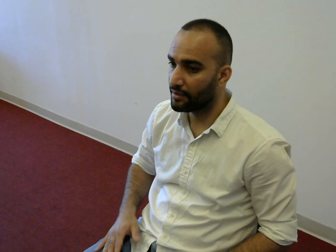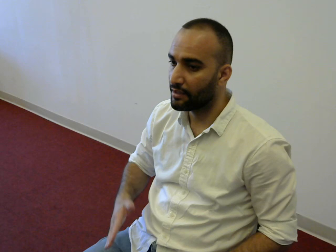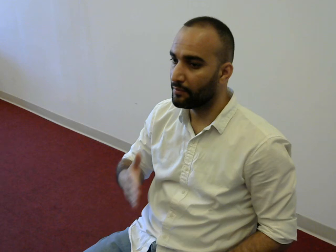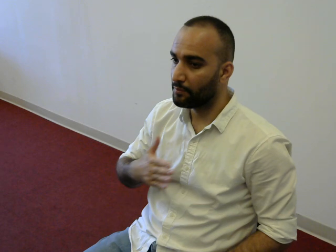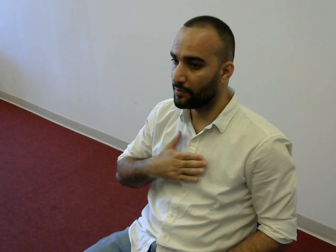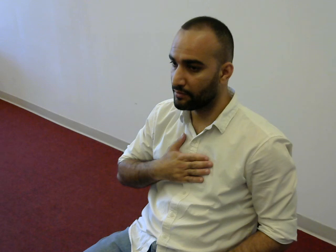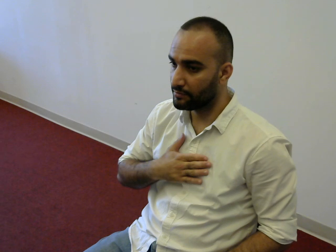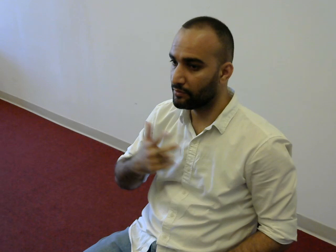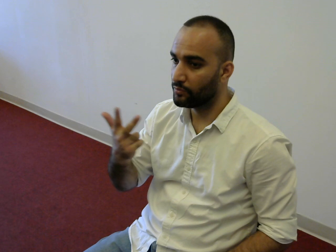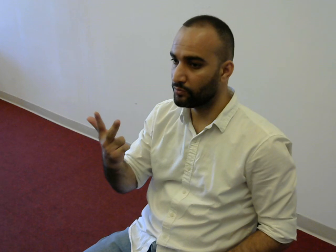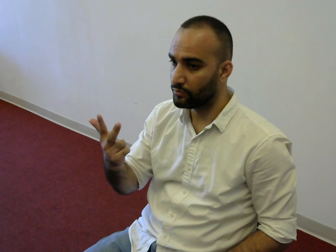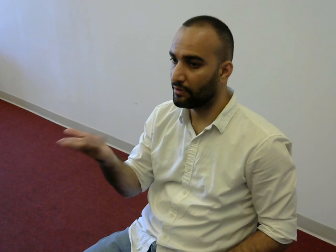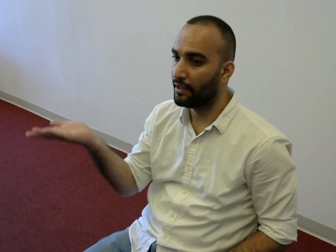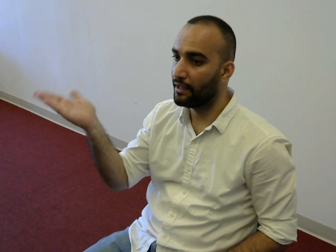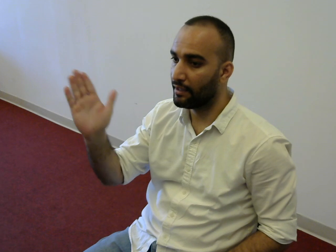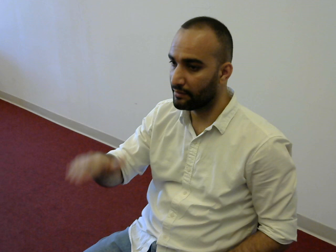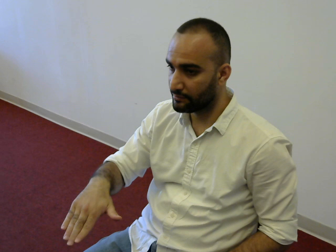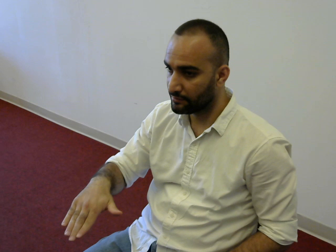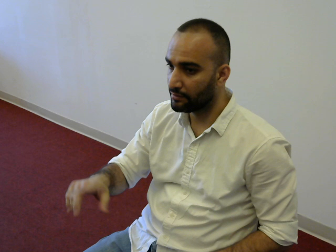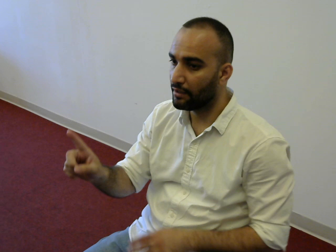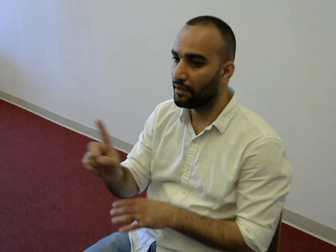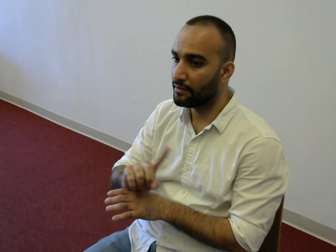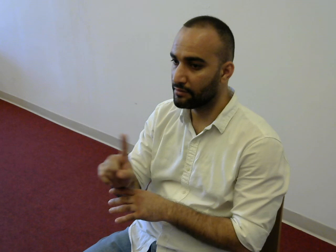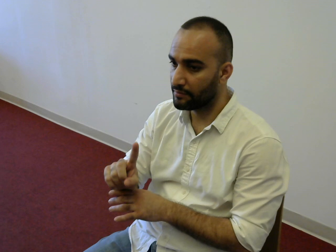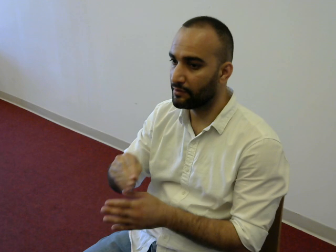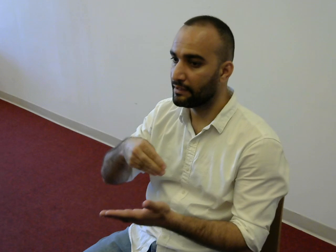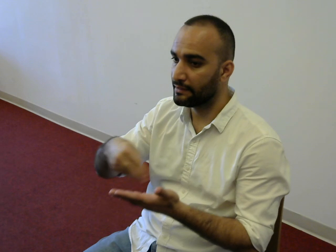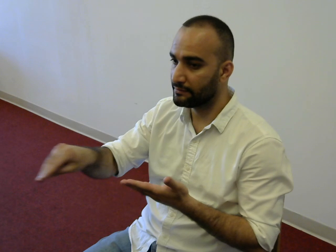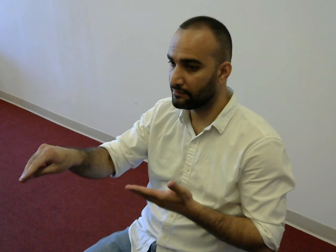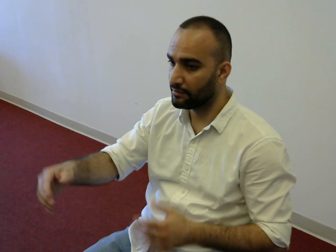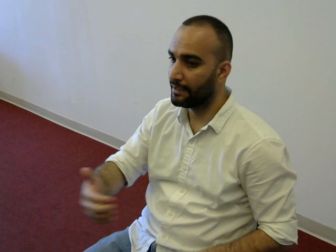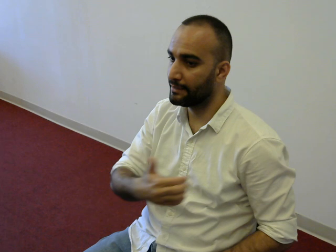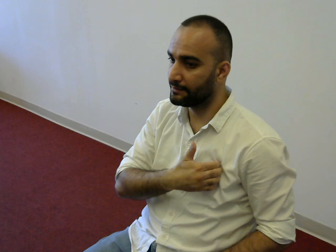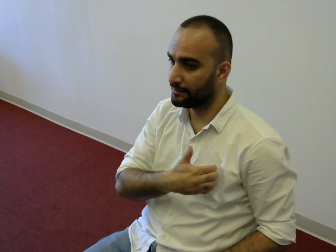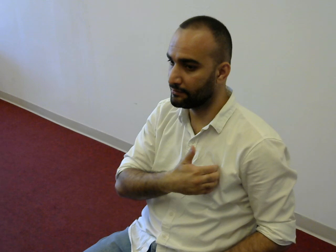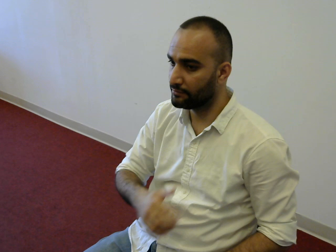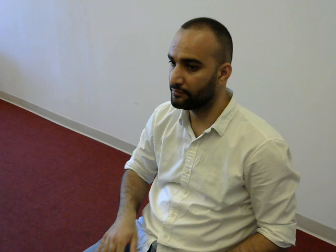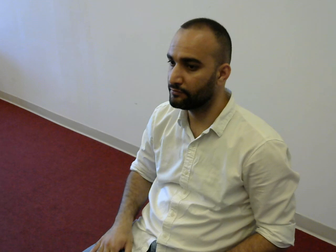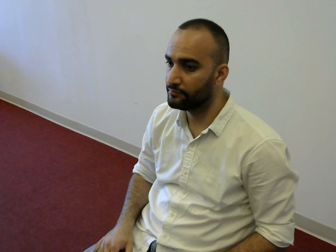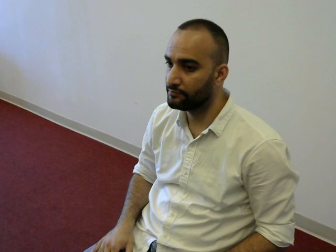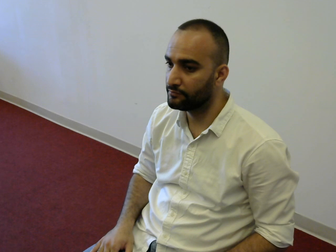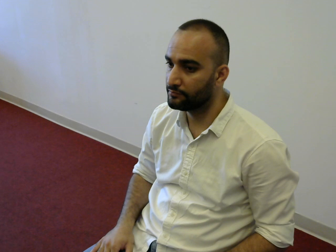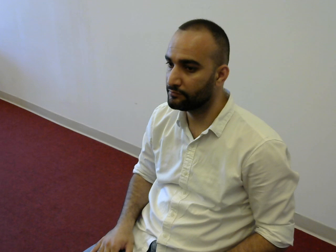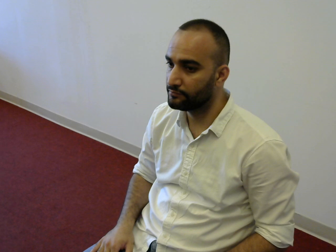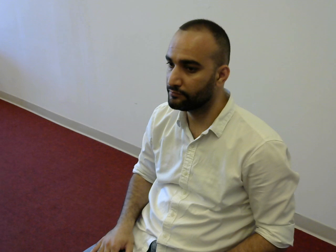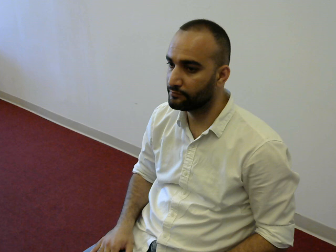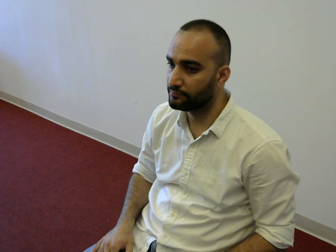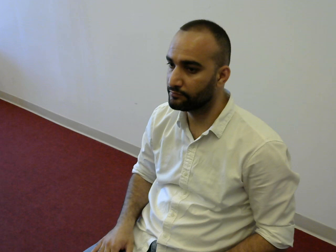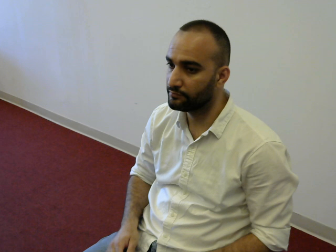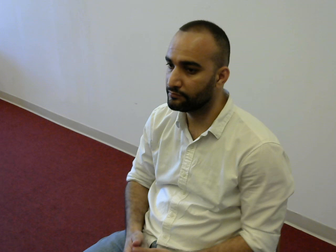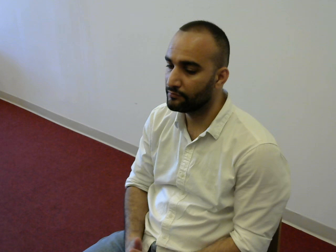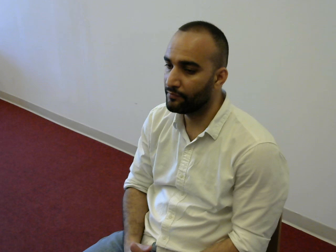Mən 3 ədəd qələm almaq istərdim